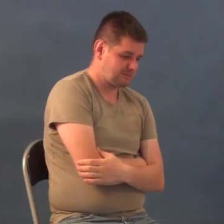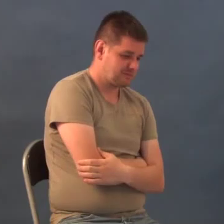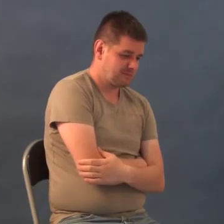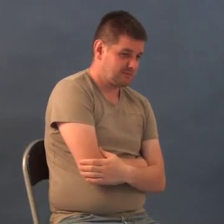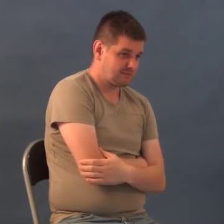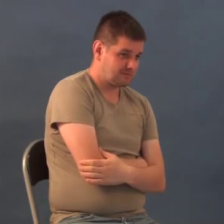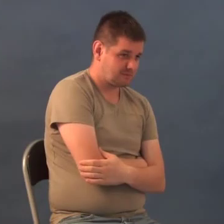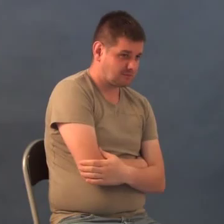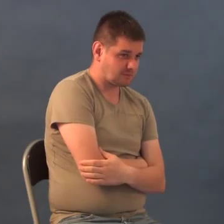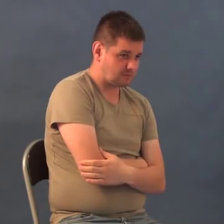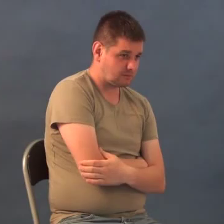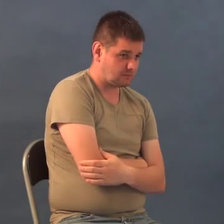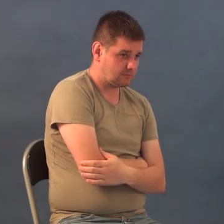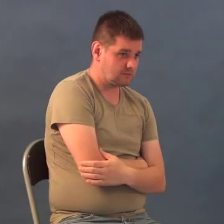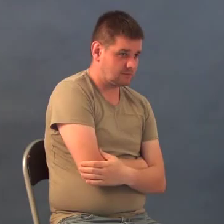Ja we wtorek.